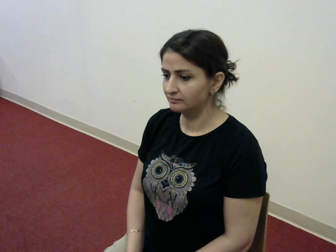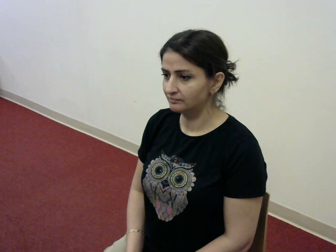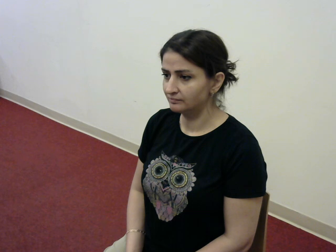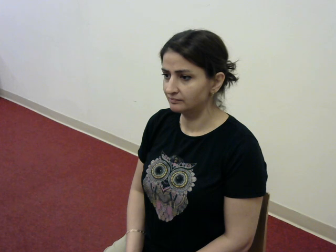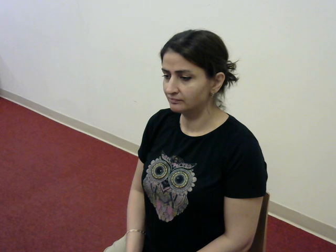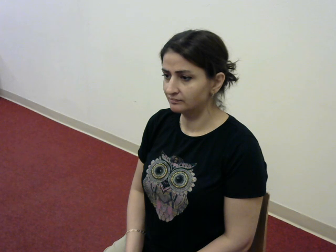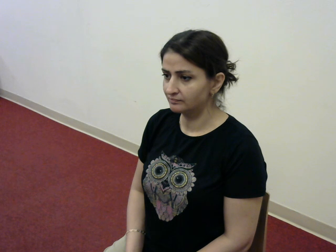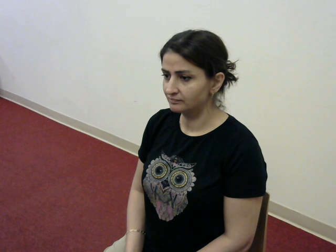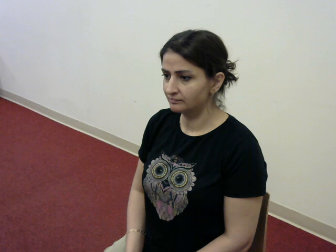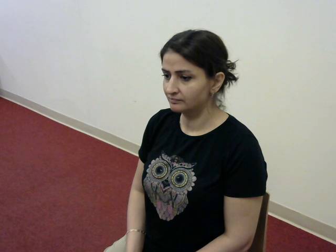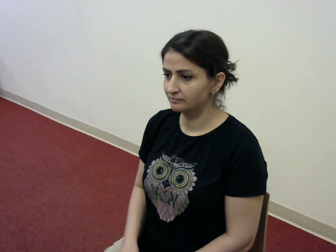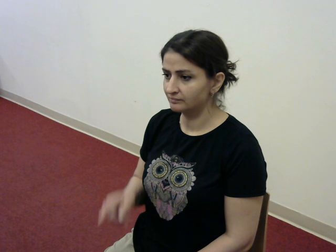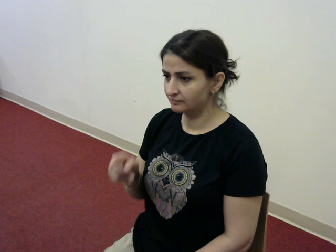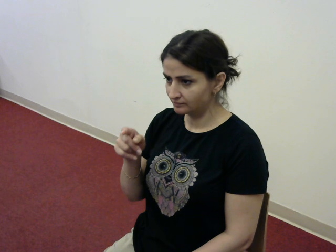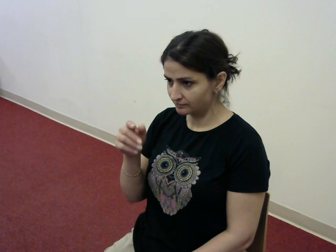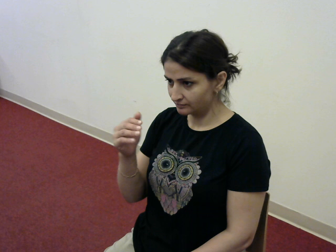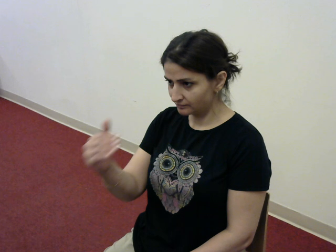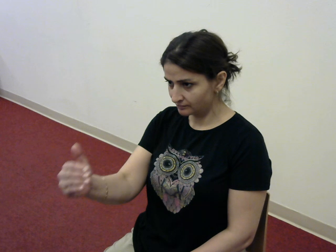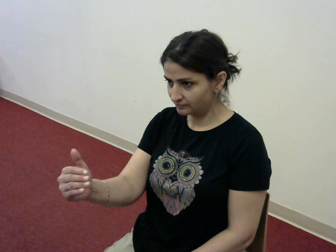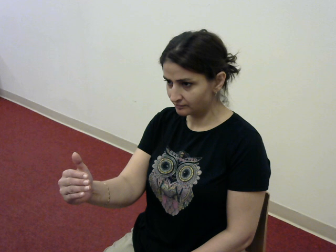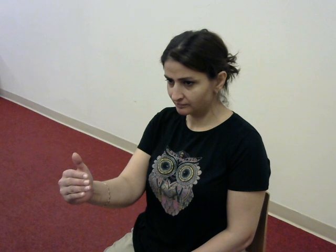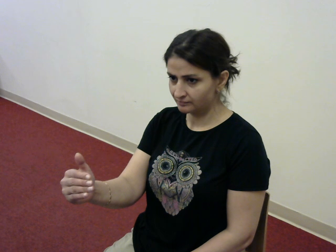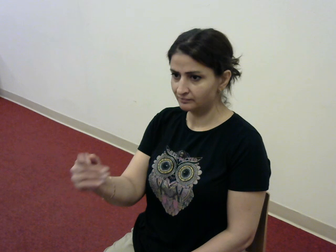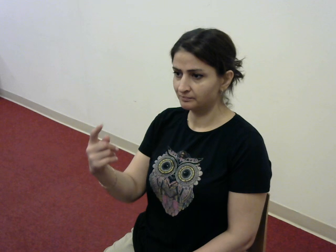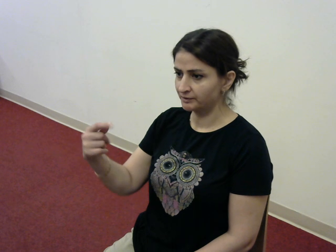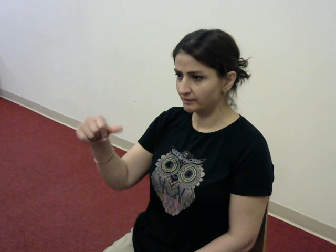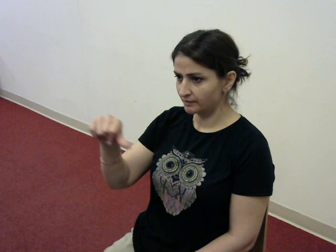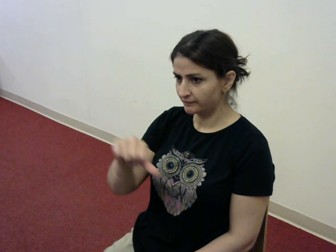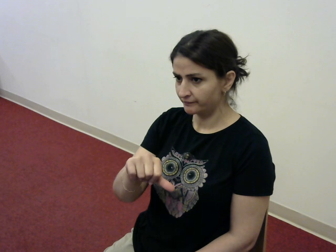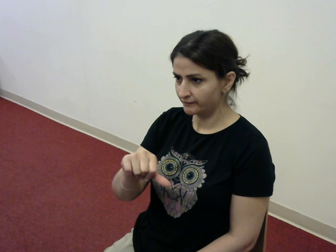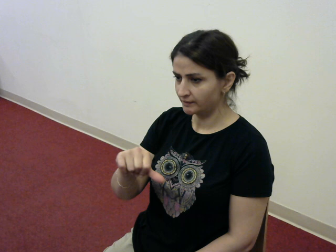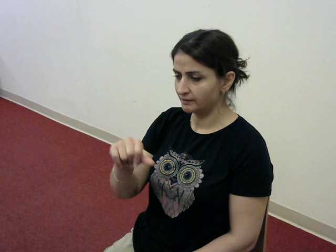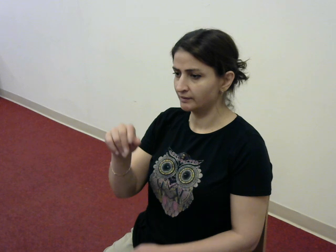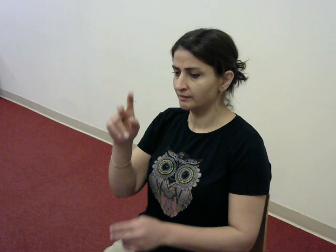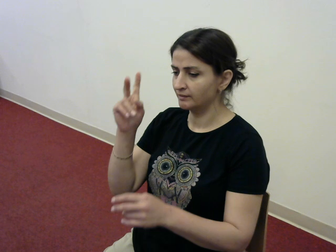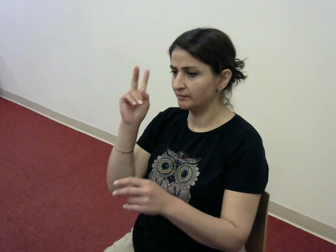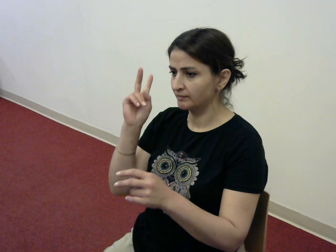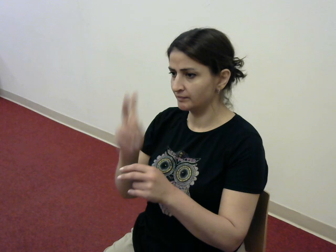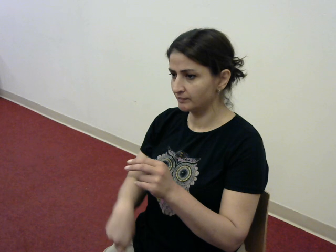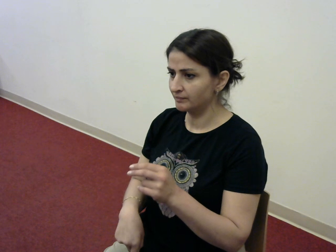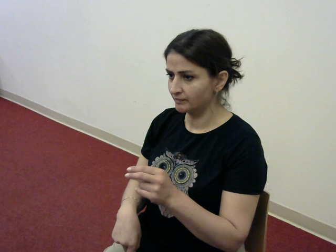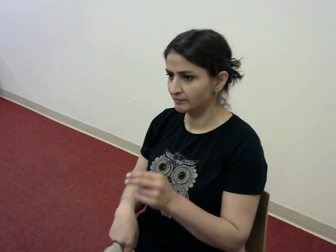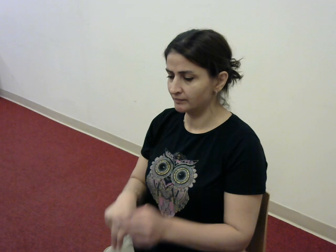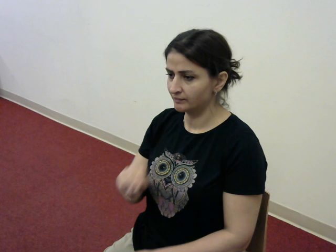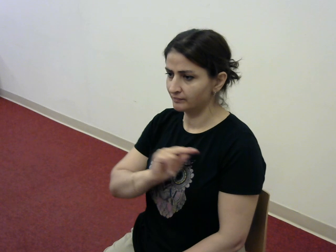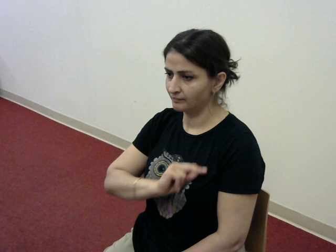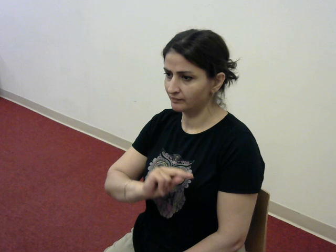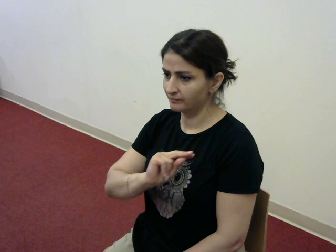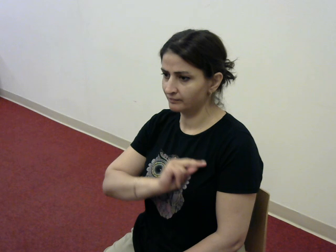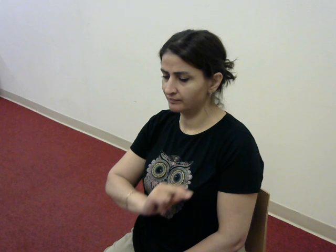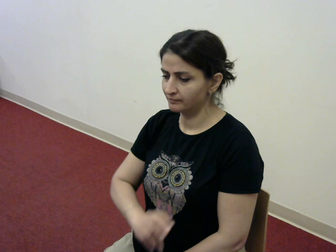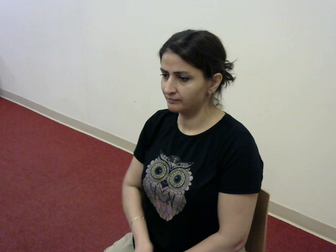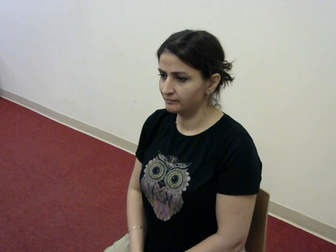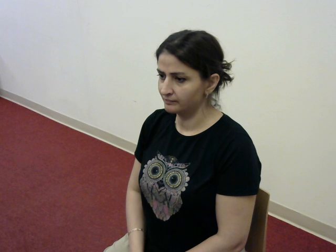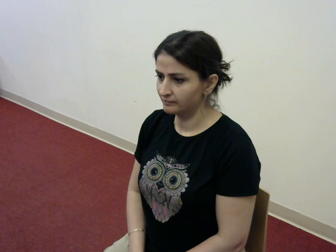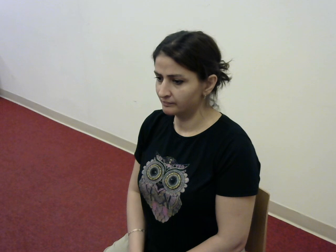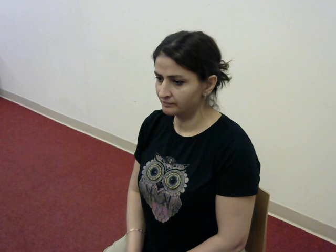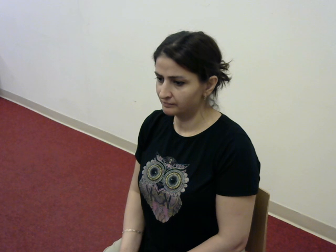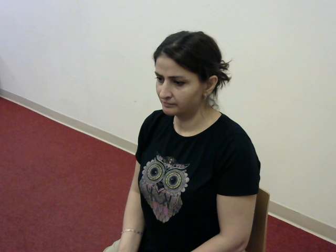Siz həftə sonu işləyirsiz?